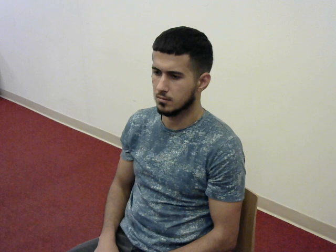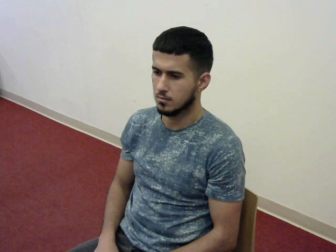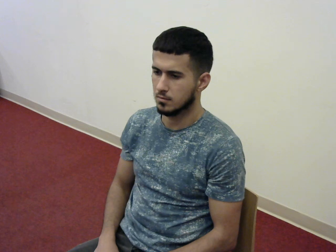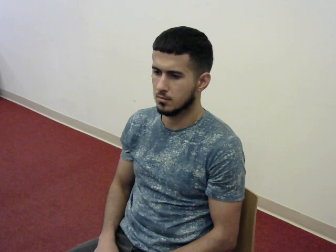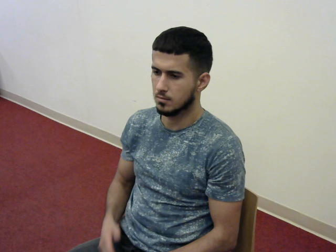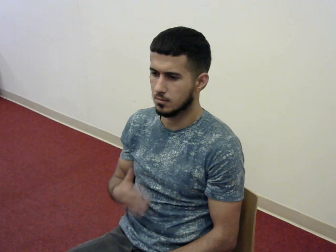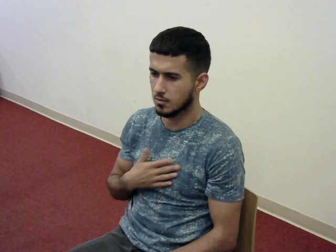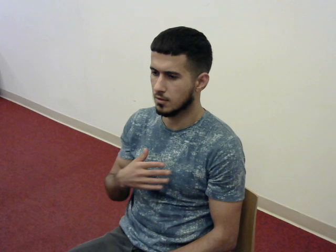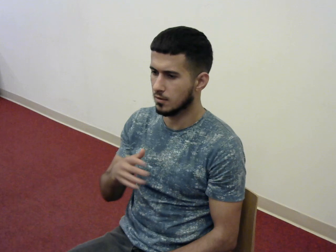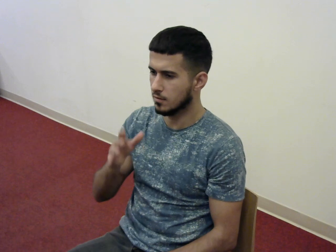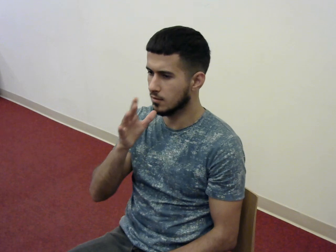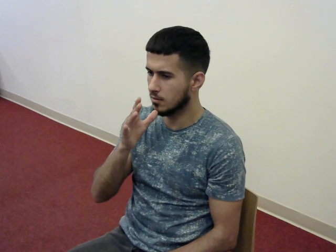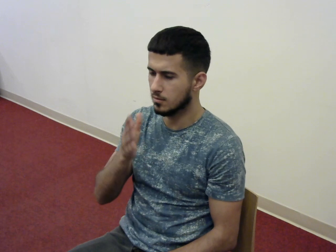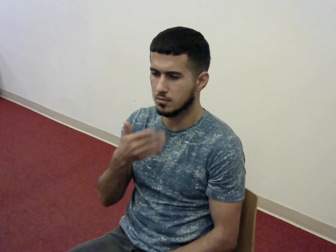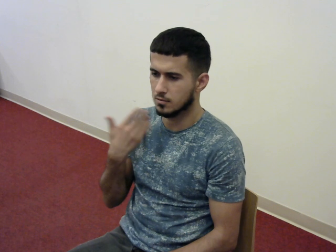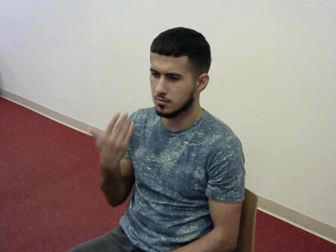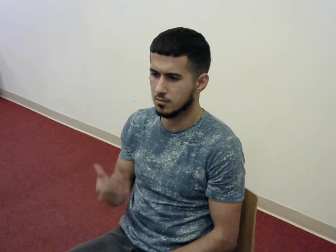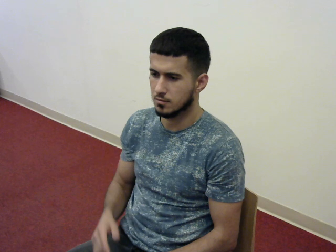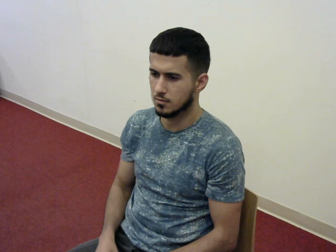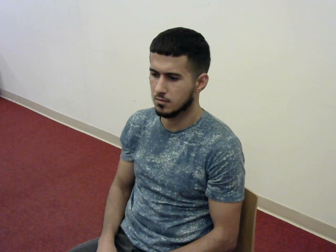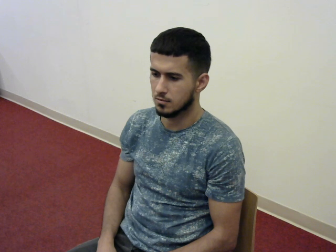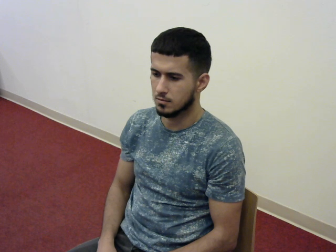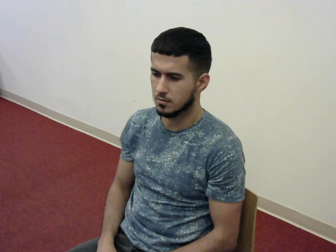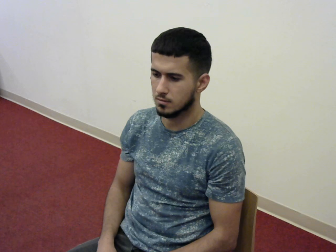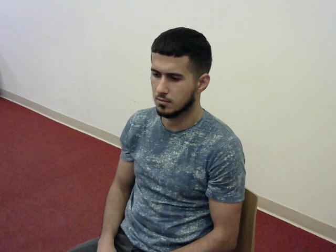Mənim vaxtım yoxdur